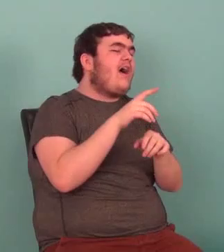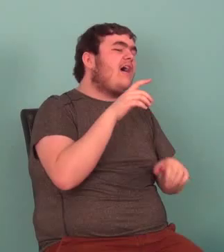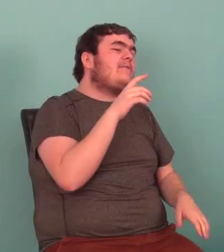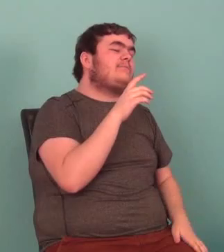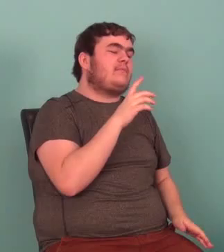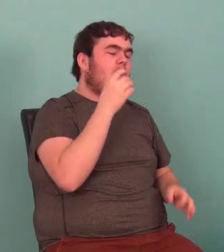Pies...